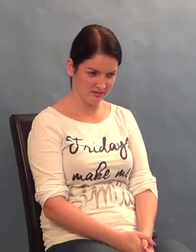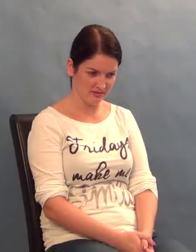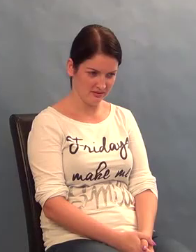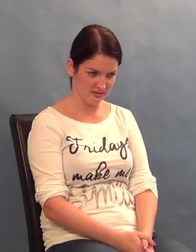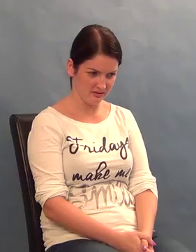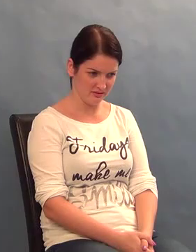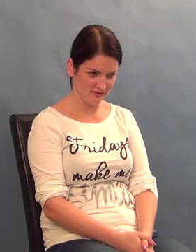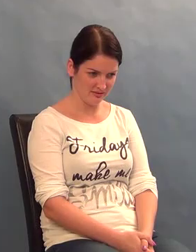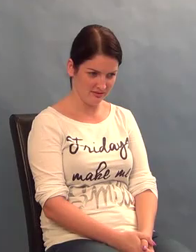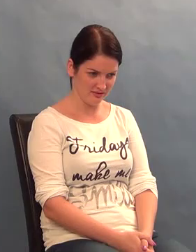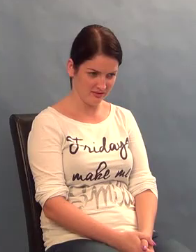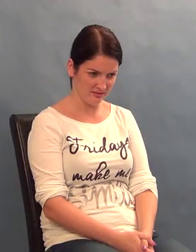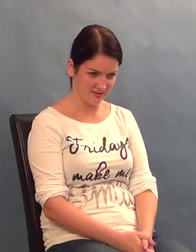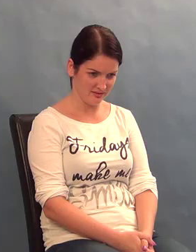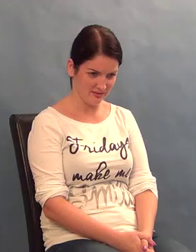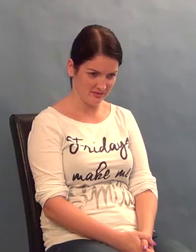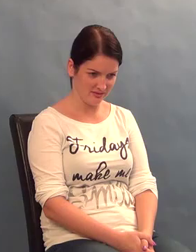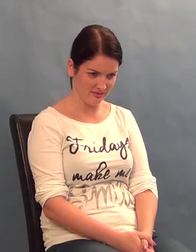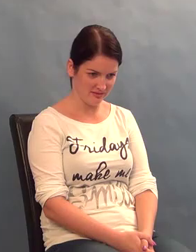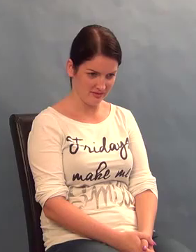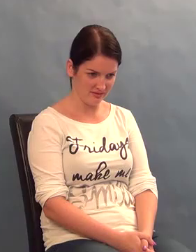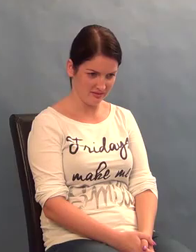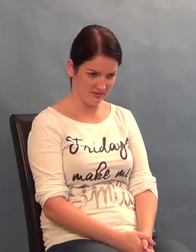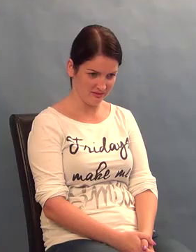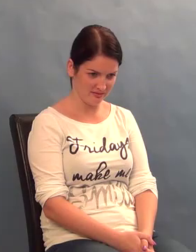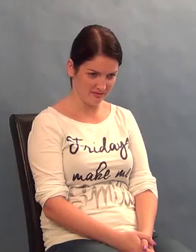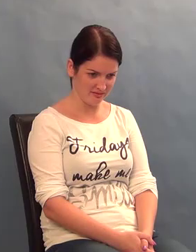Mała myszka wzięła deski z płotu.